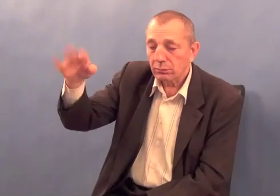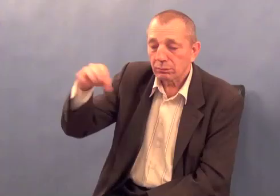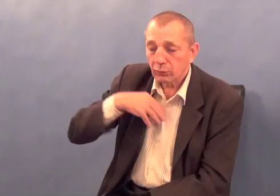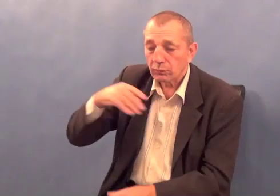Można.